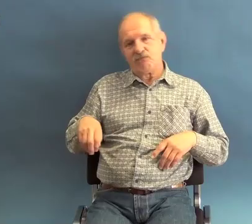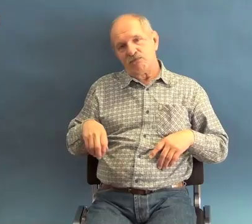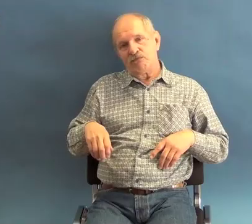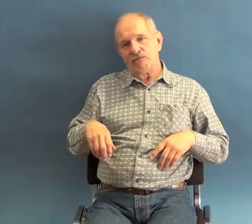Pieniądze.